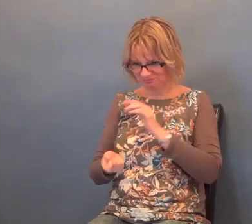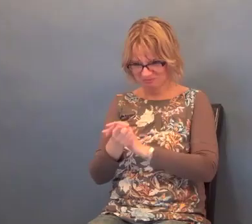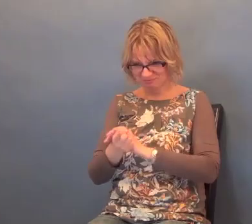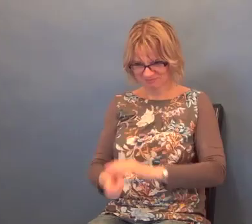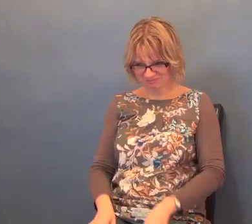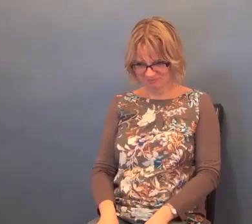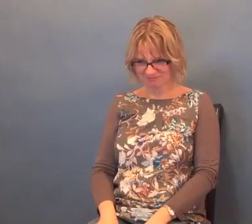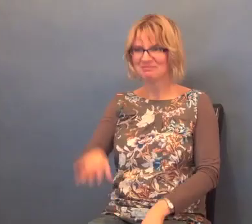Dziwne.